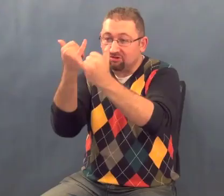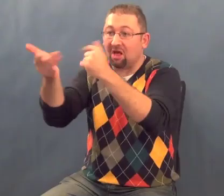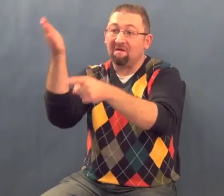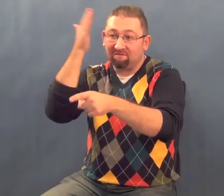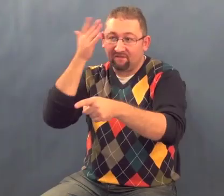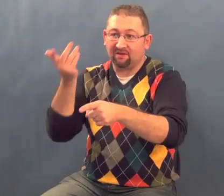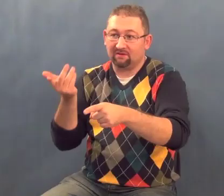Jeżeli wiesz...